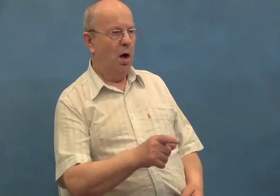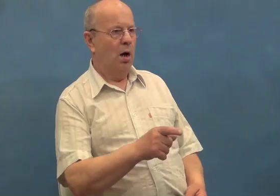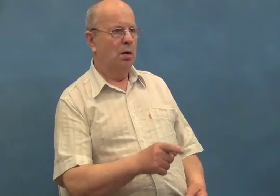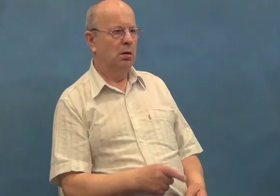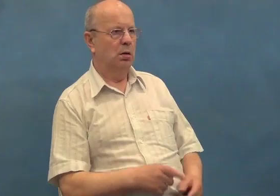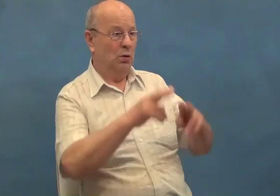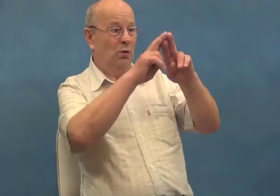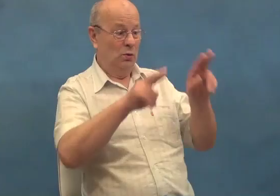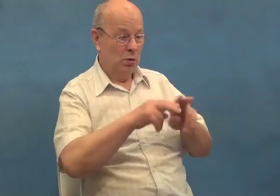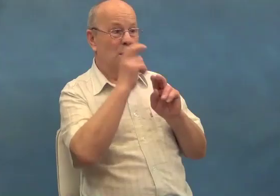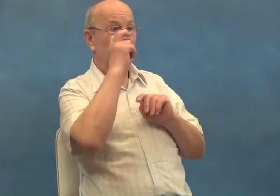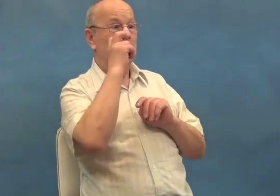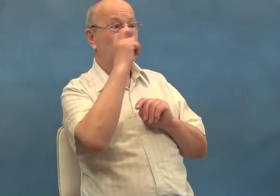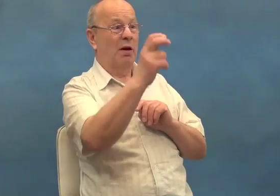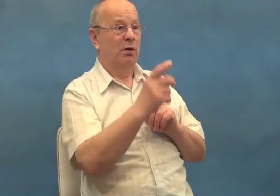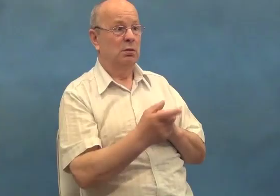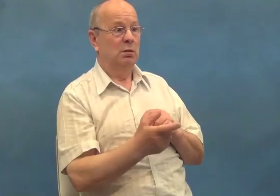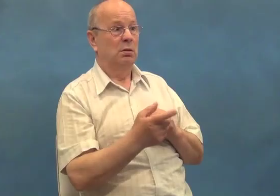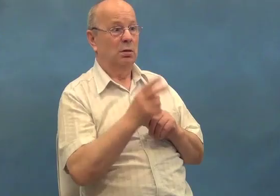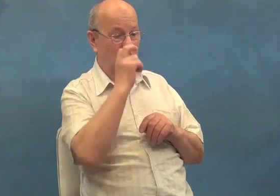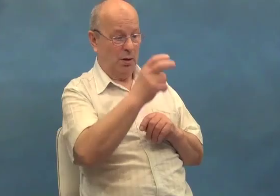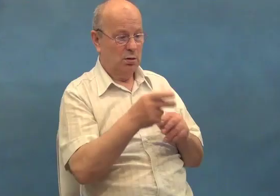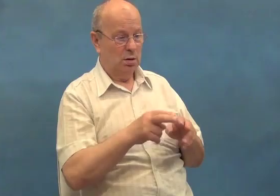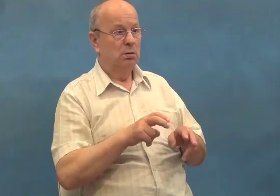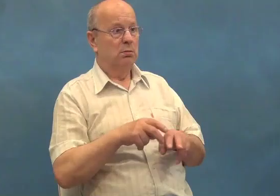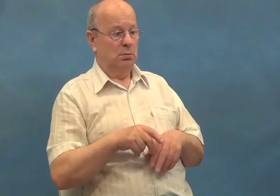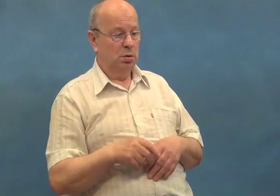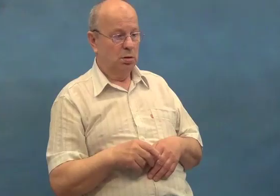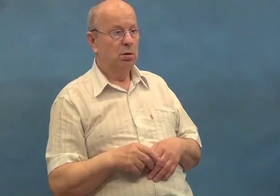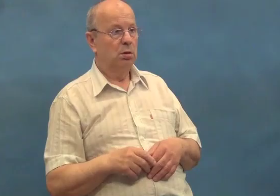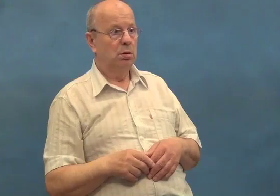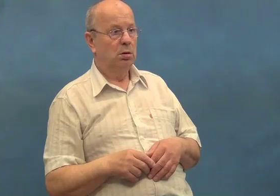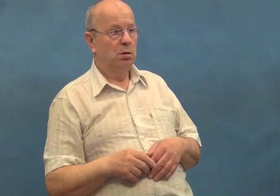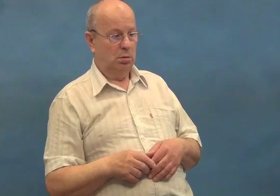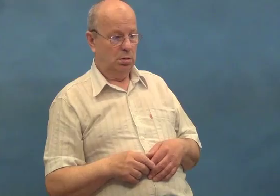Trójkątny znak, a w nim tramwaj.